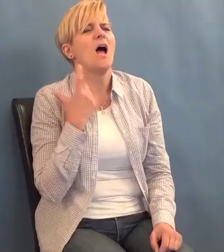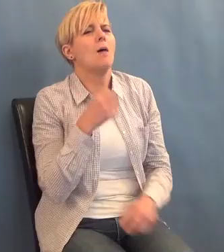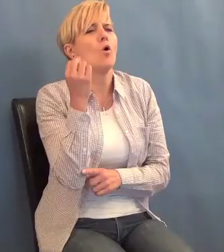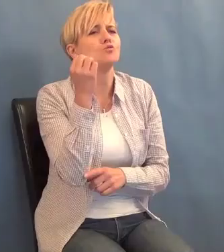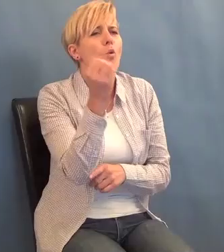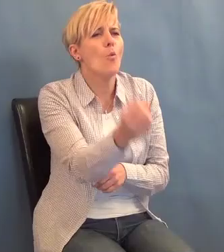Aha.